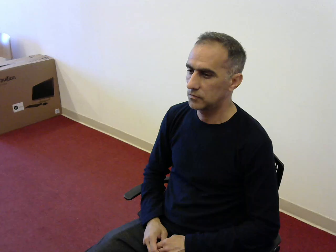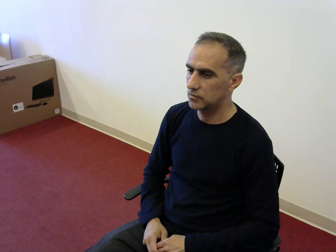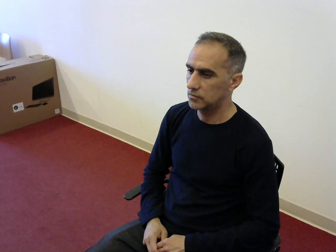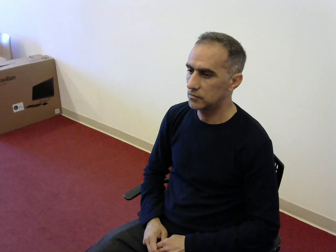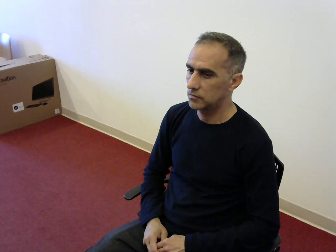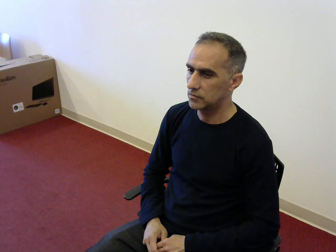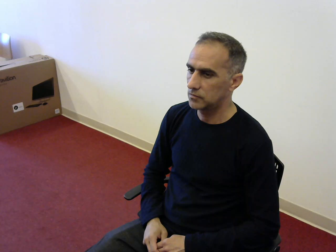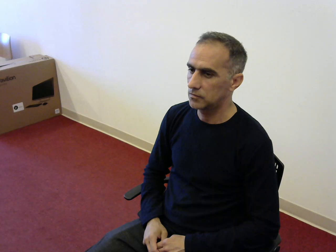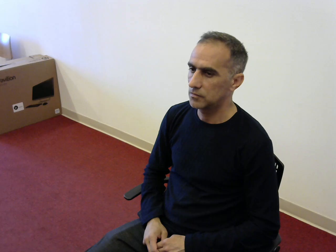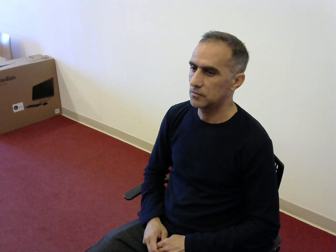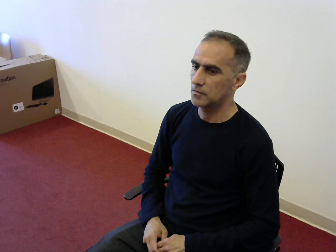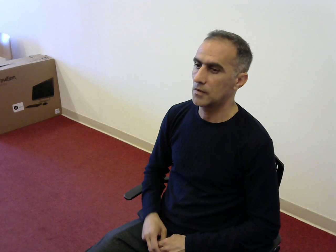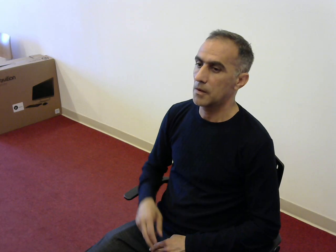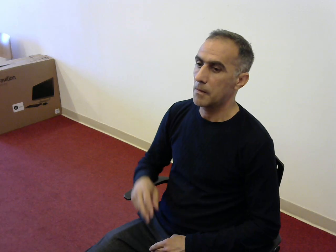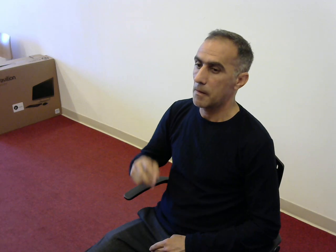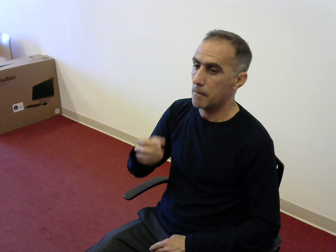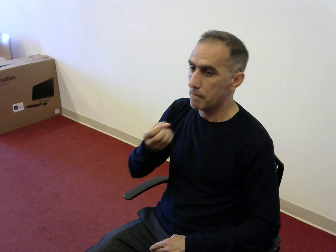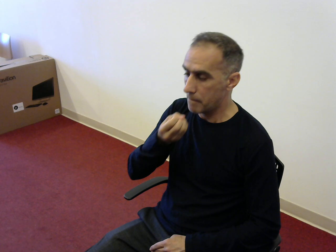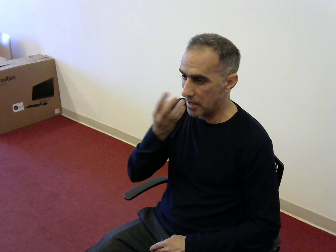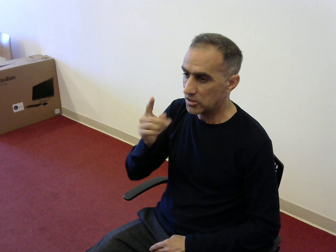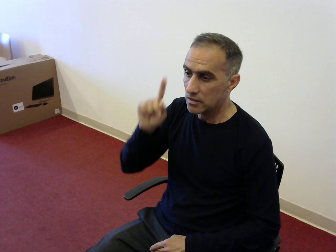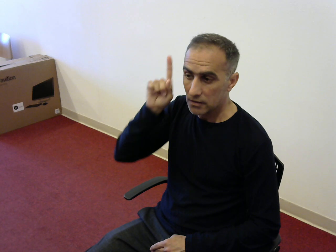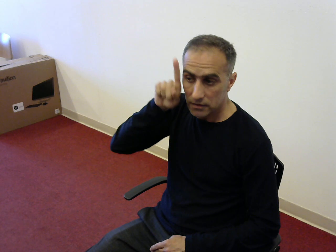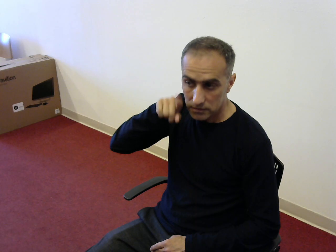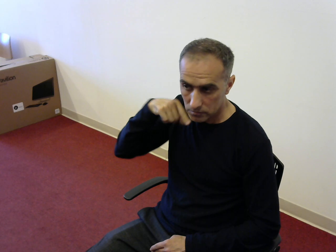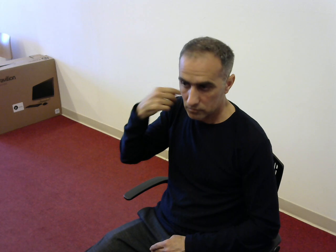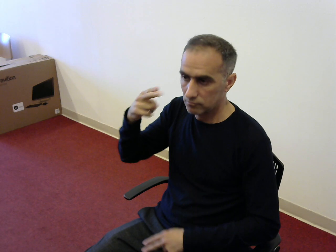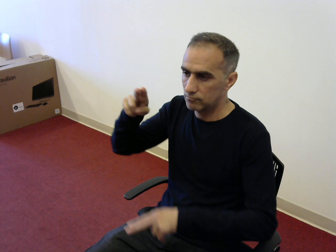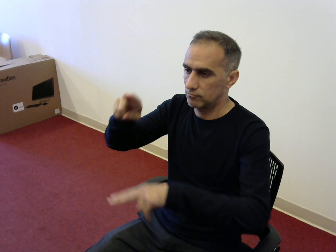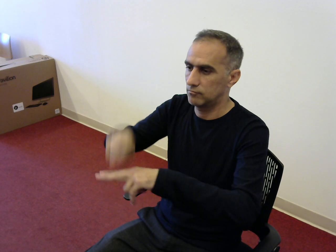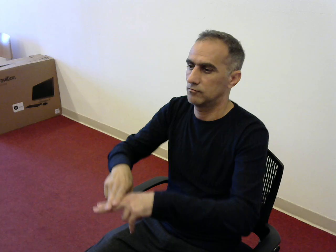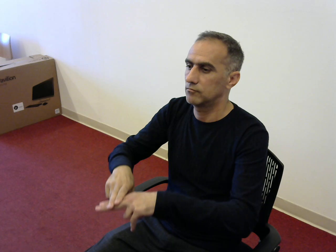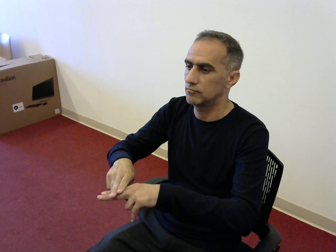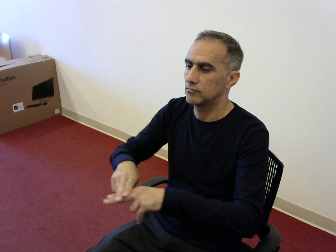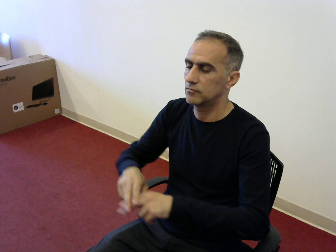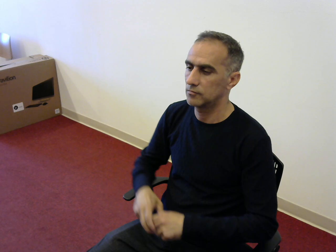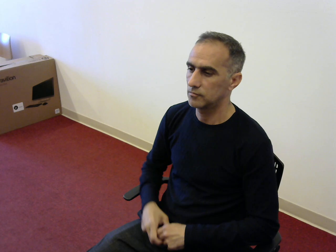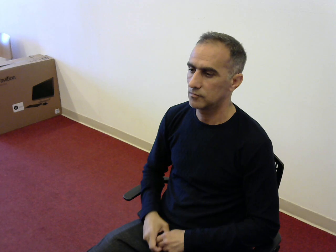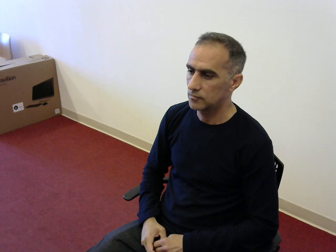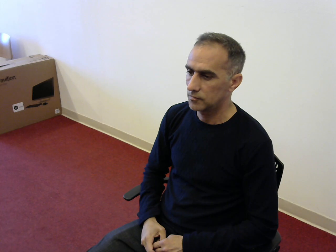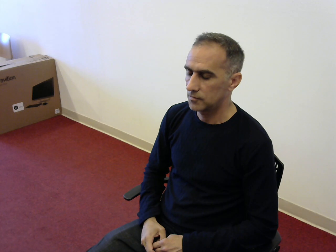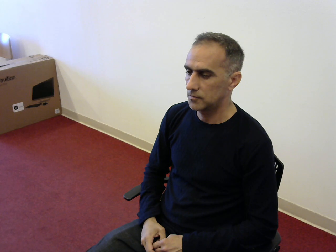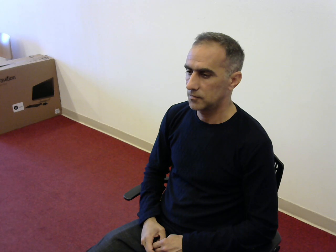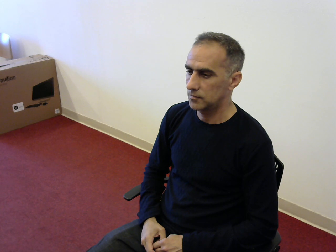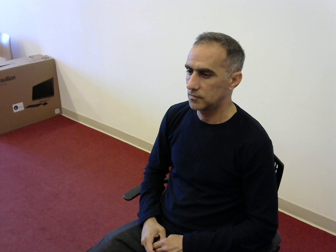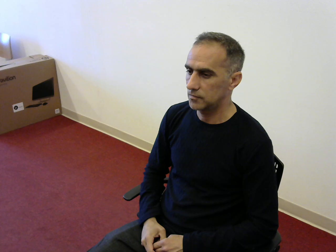Bakı Azərbaycanın paytaxtıdır